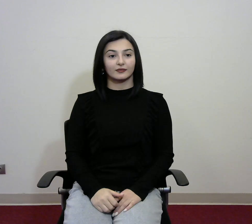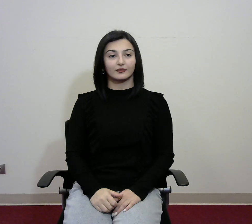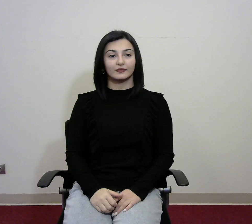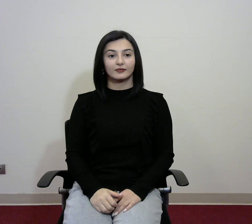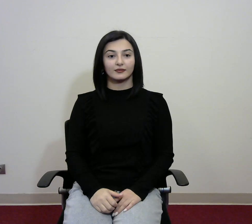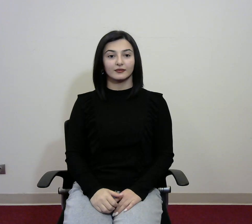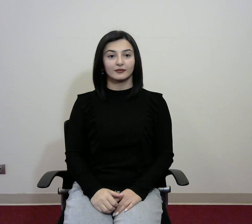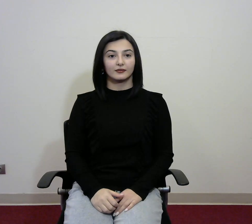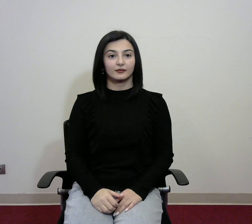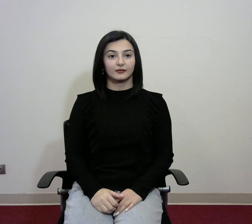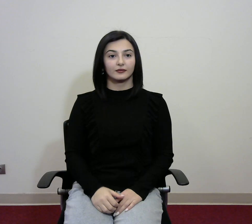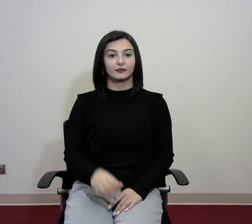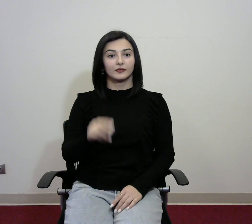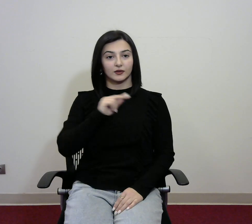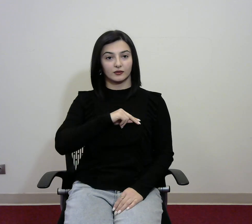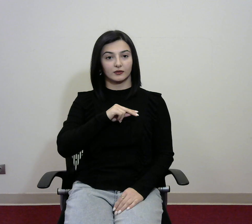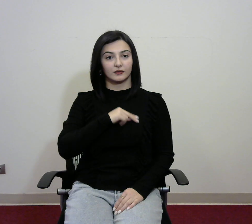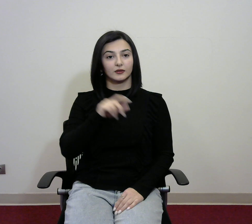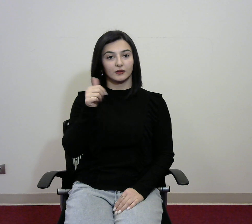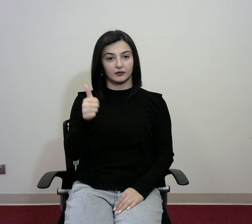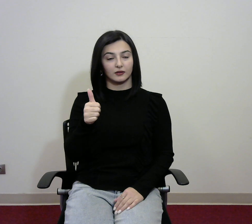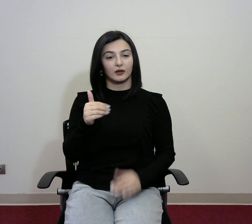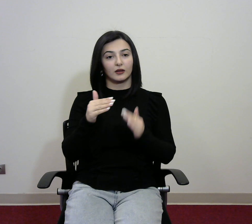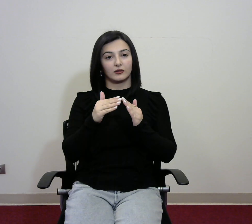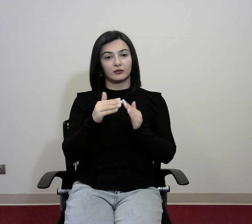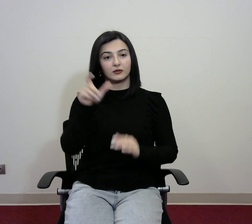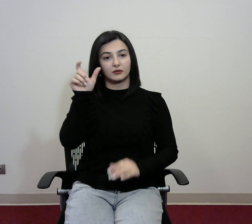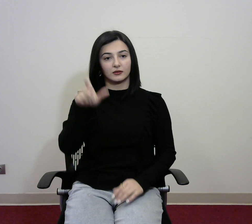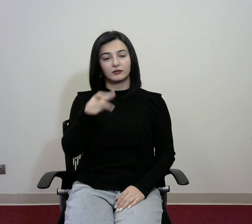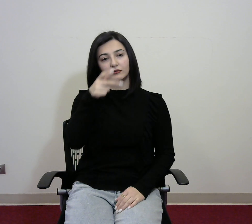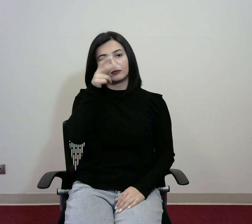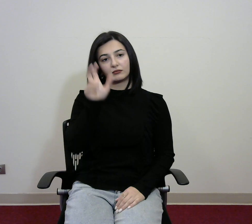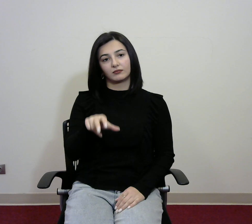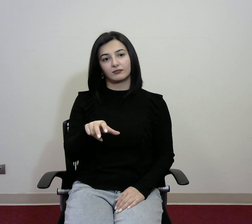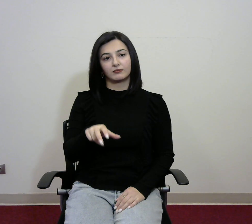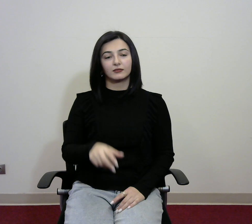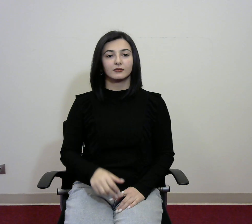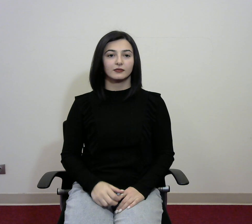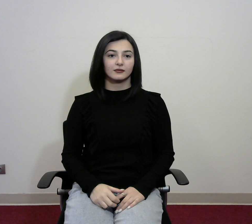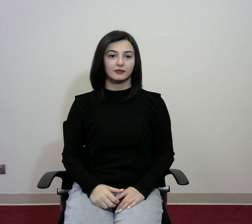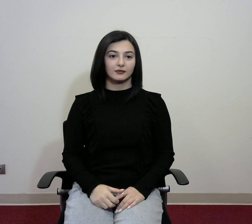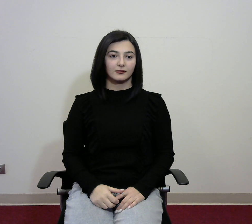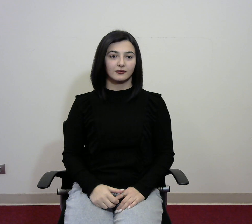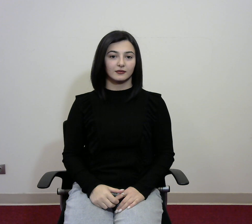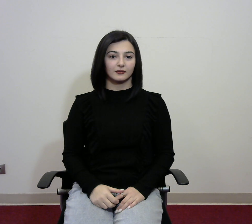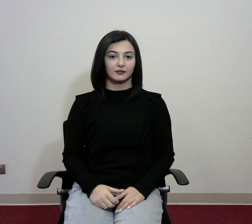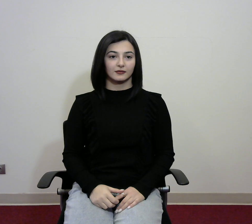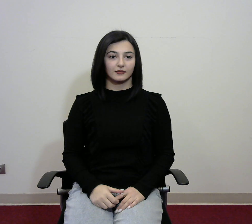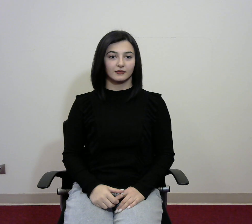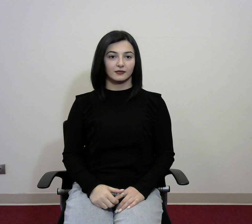İşləmək yaxşıdır, evdə adam darıxır